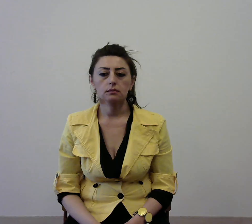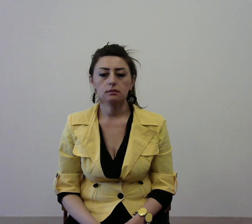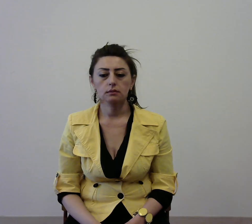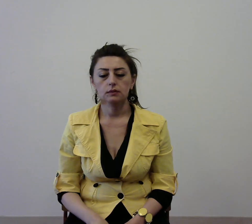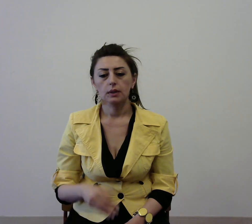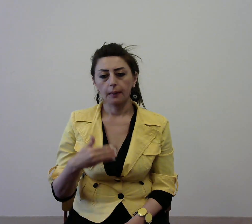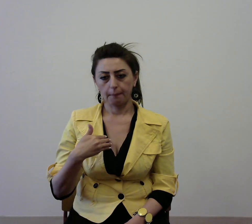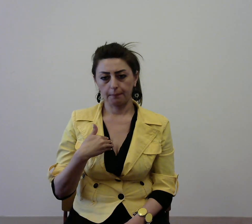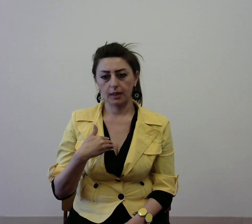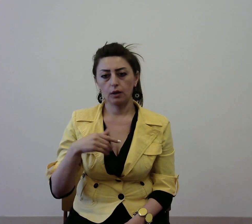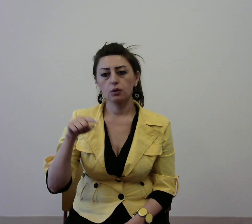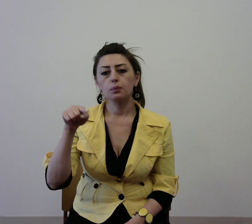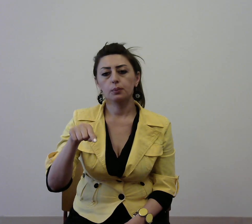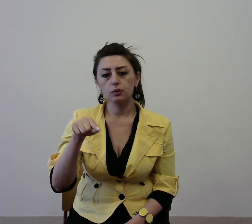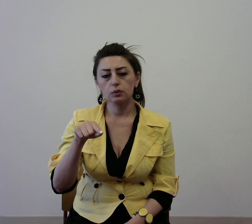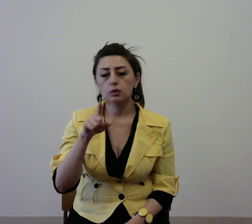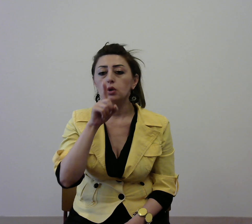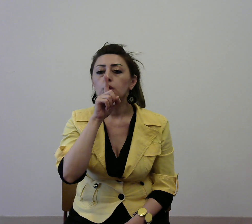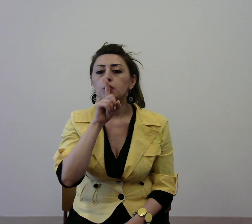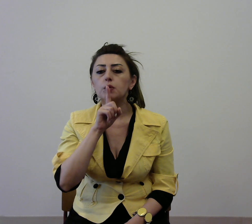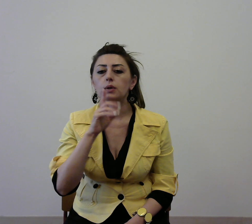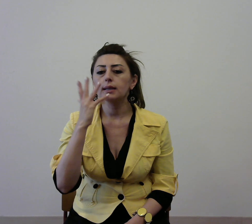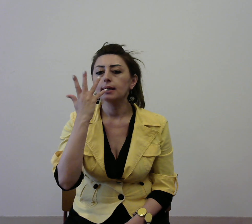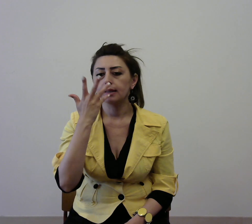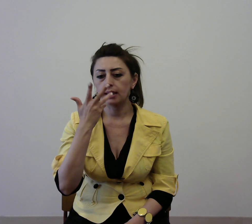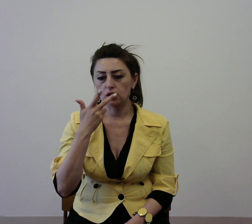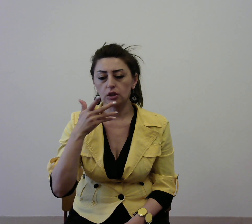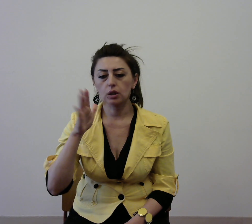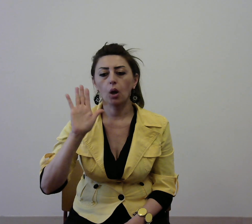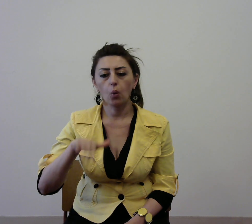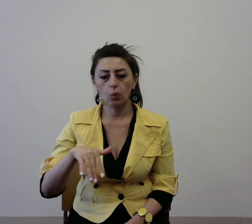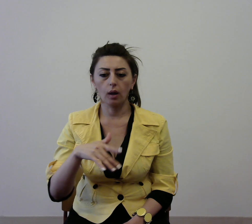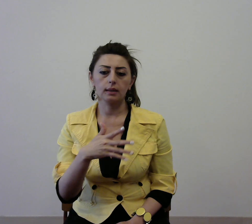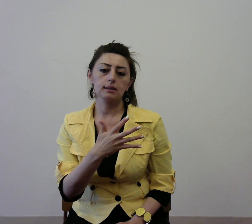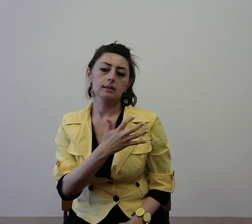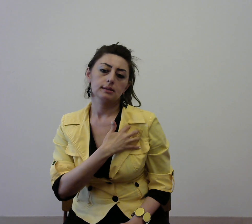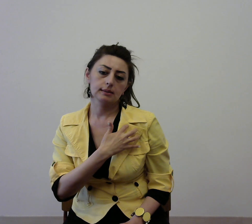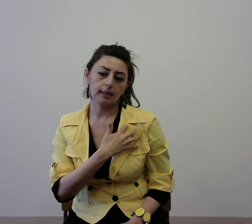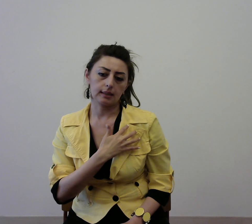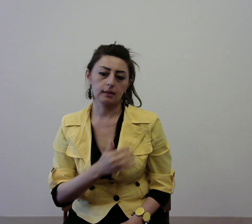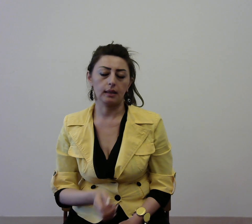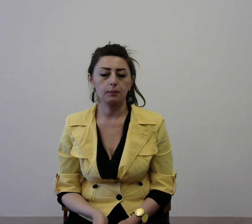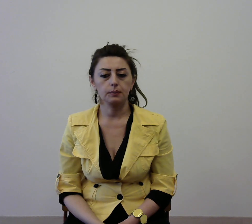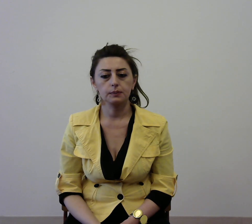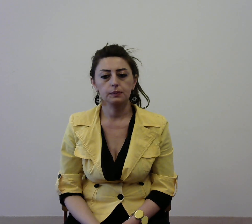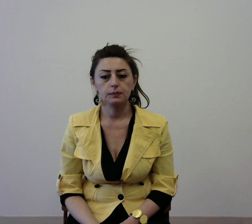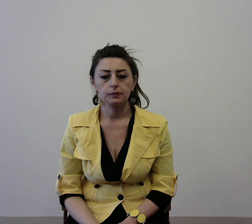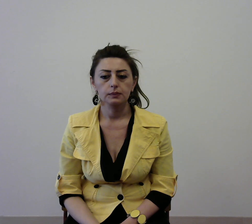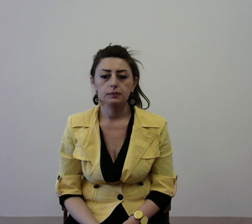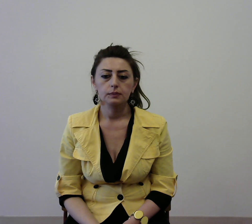Mən bunun göy rəngdə olanını istəyirəm